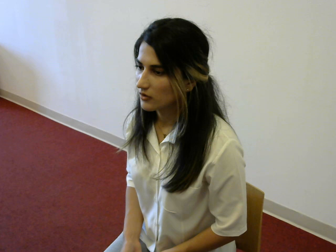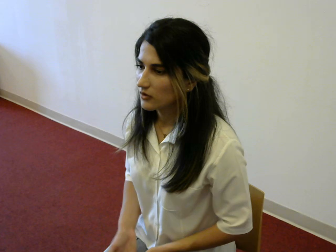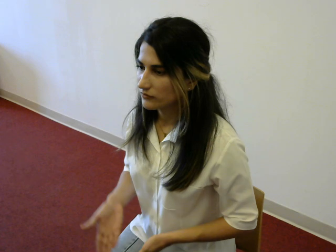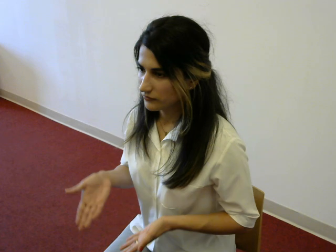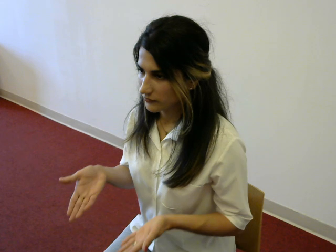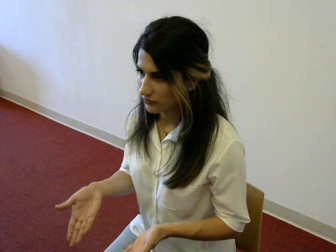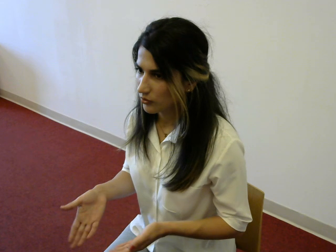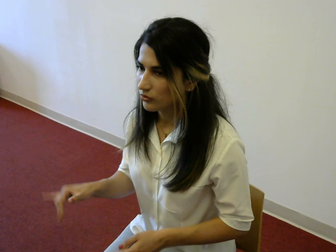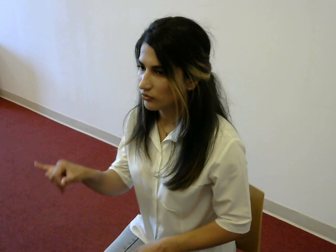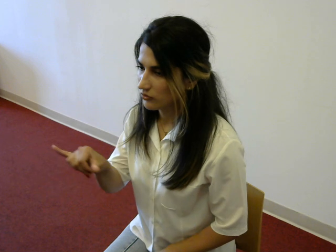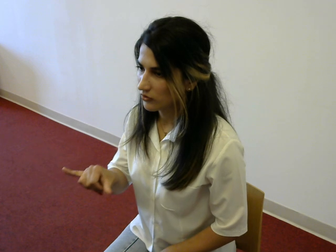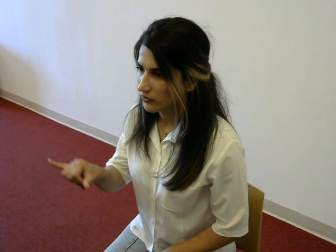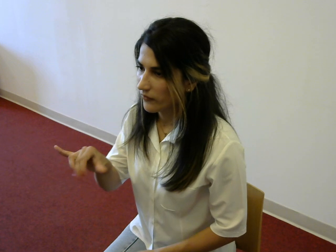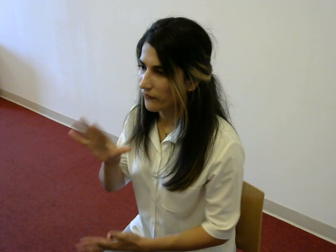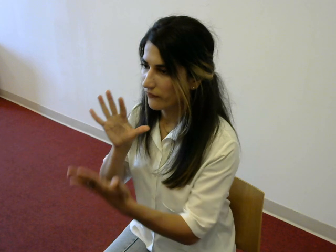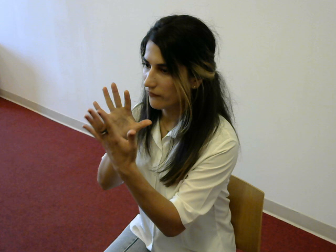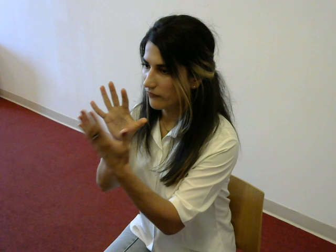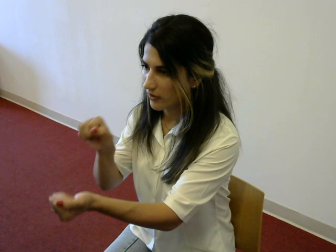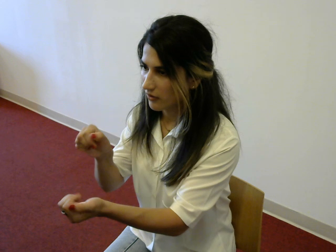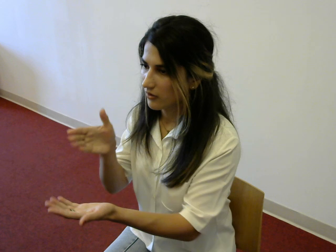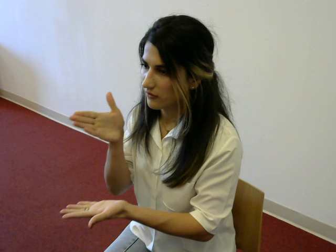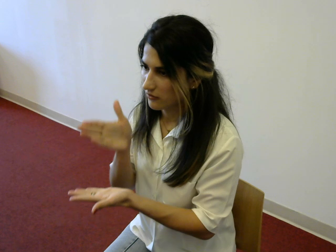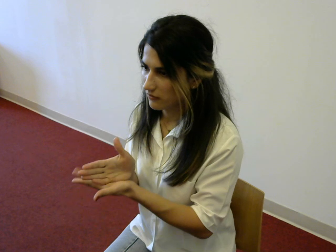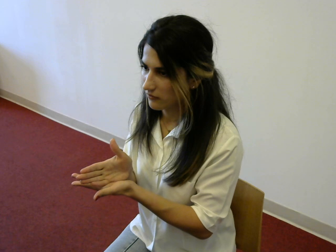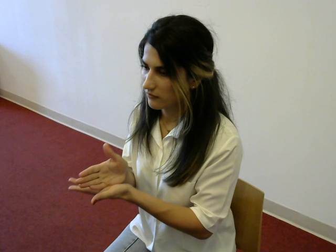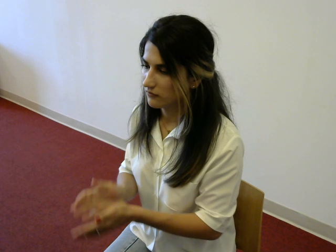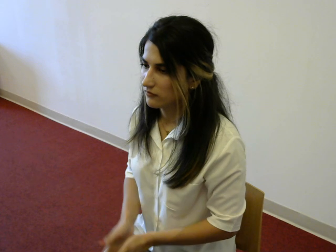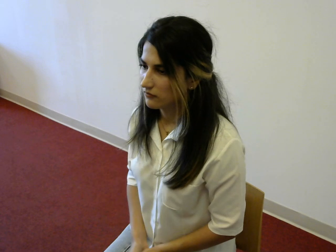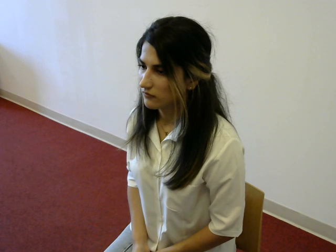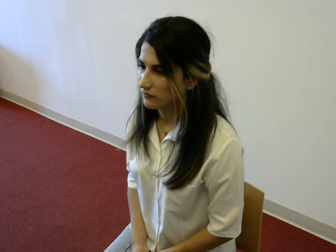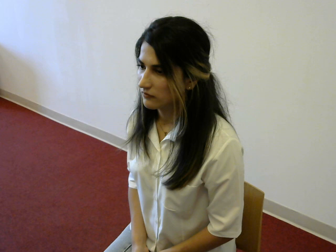Burda harda avtobus var?